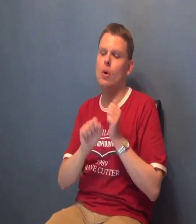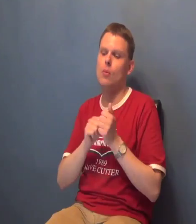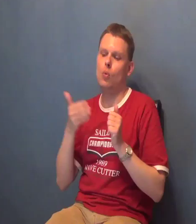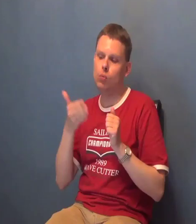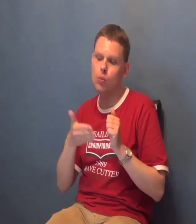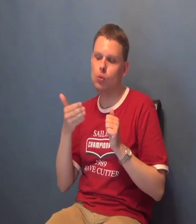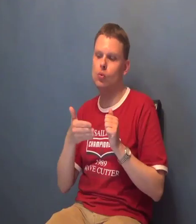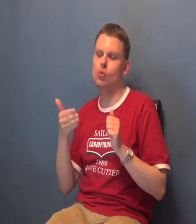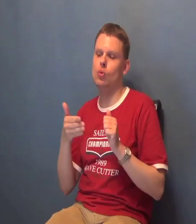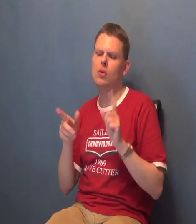Albo pociąg.